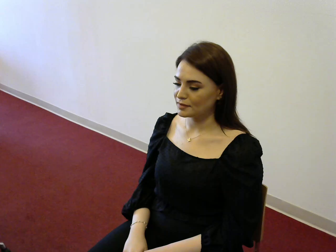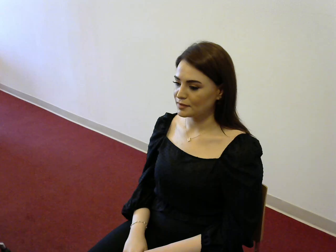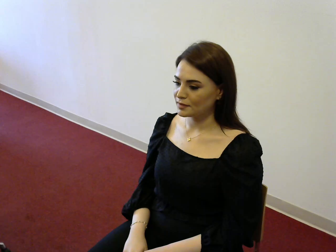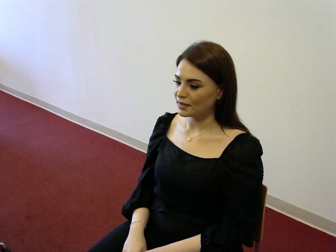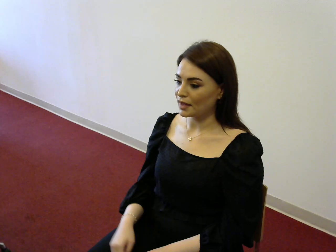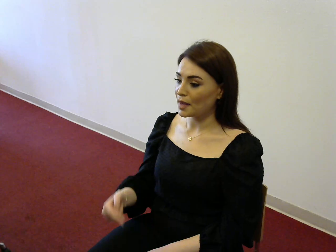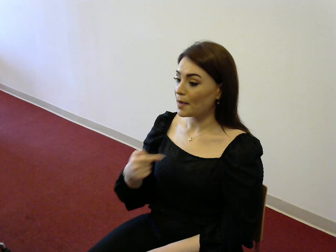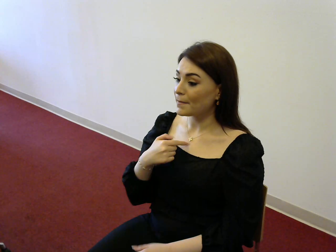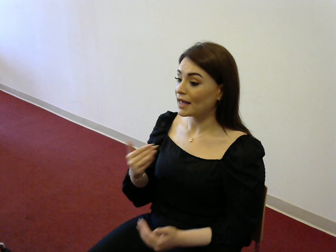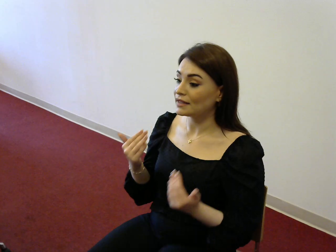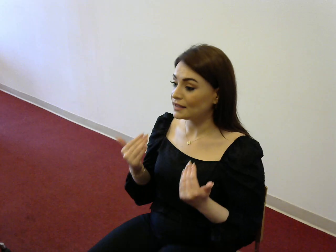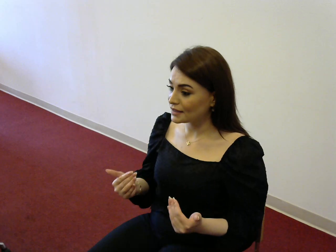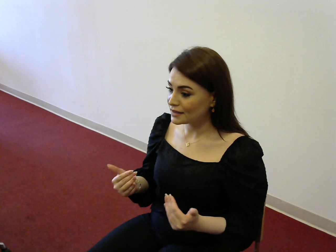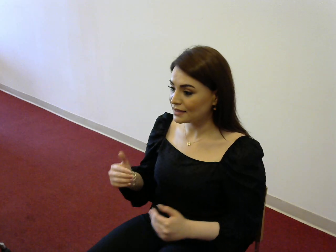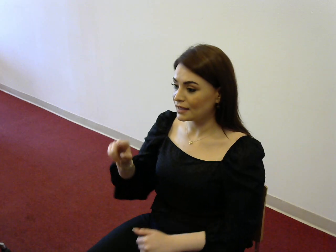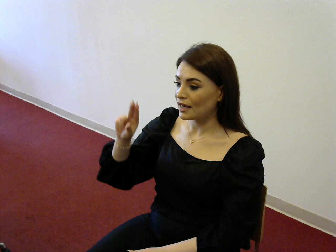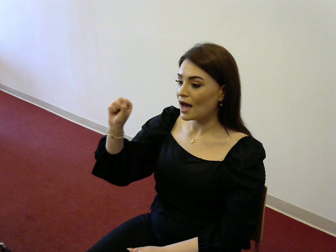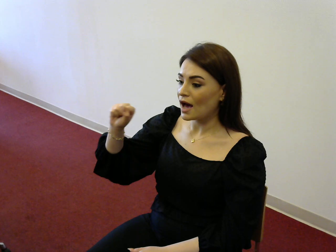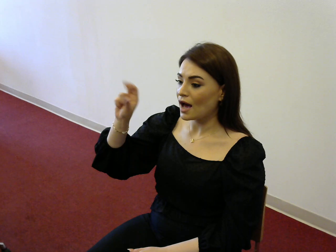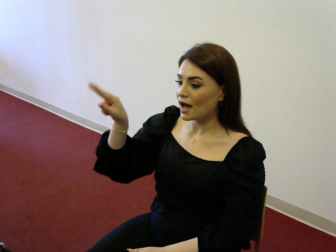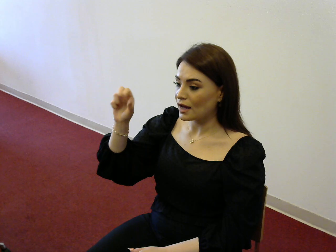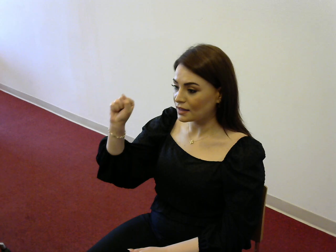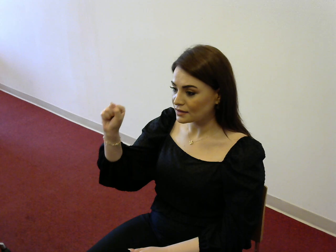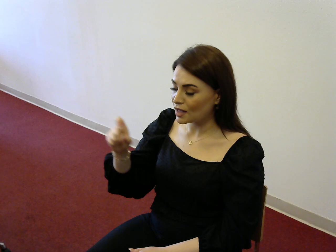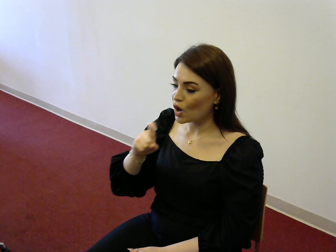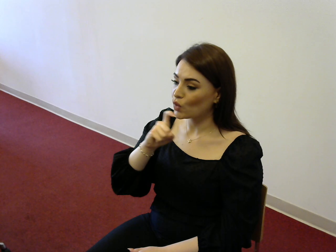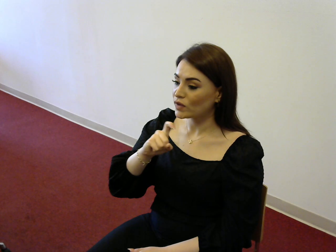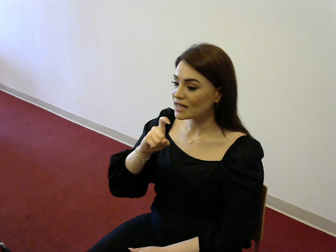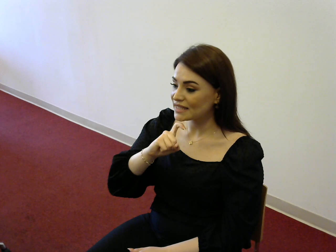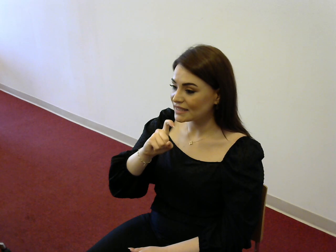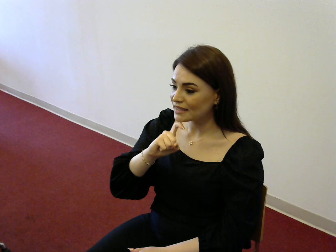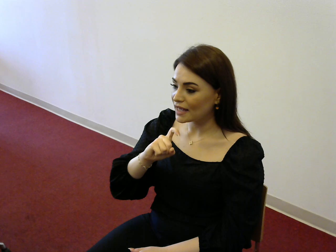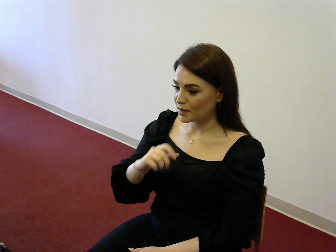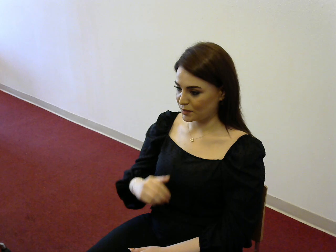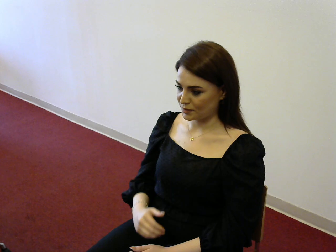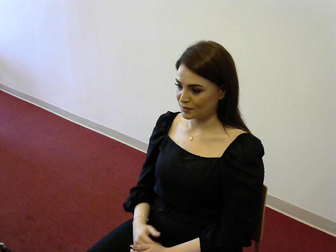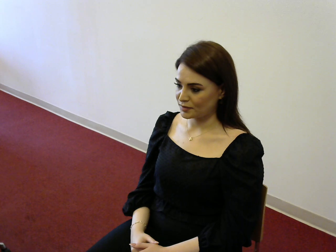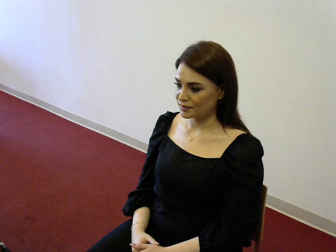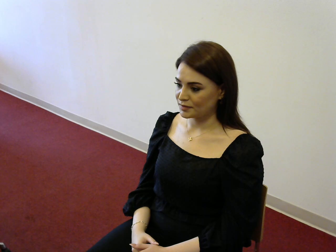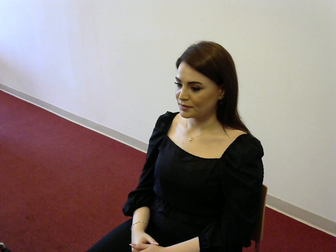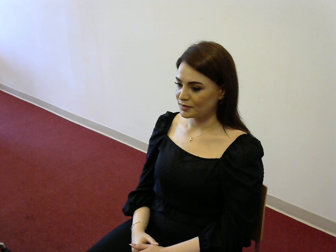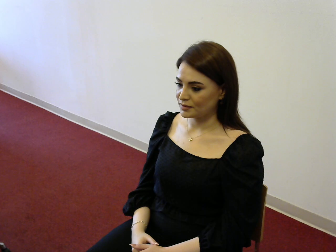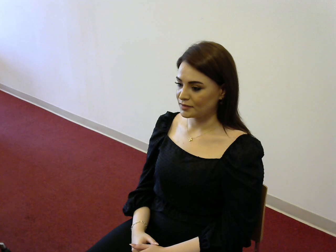Mən indi ADA universitetindəyəm